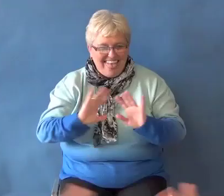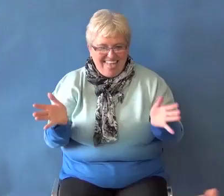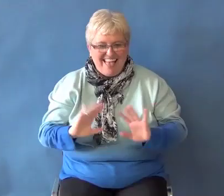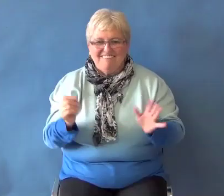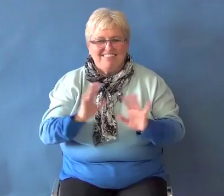Nie, nie.